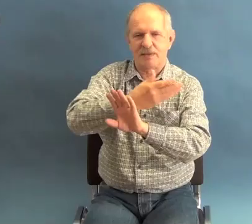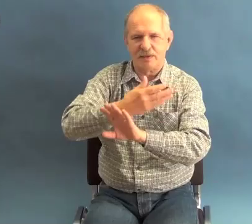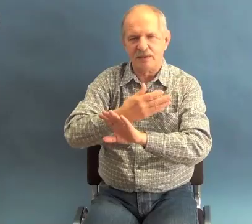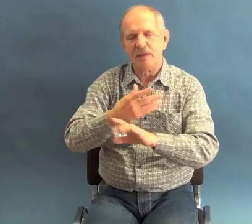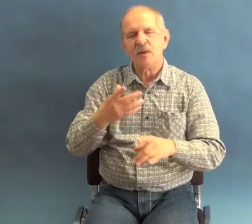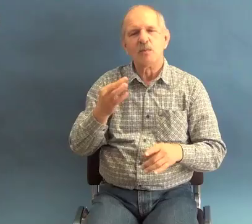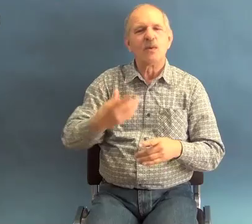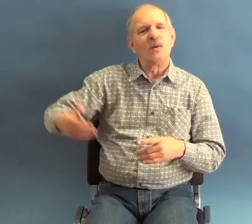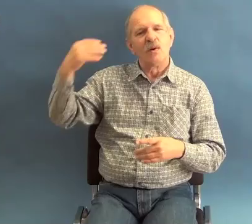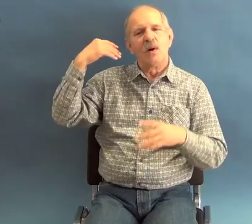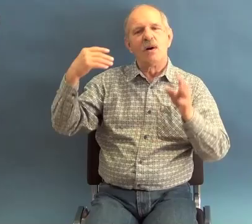Bo to było dawno.